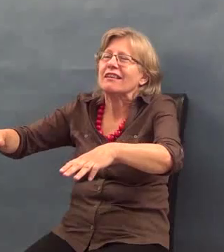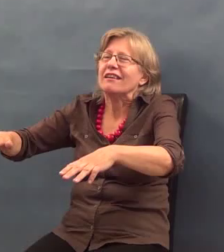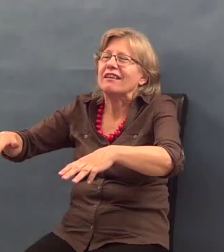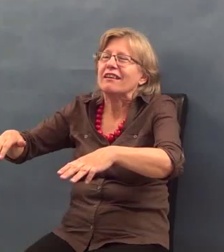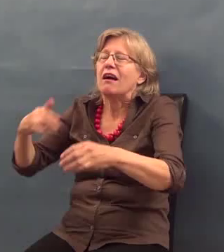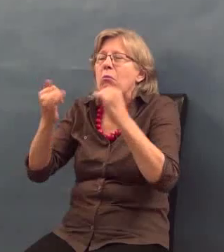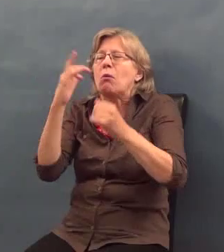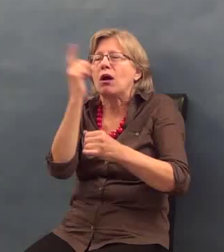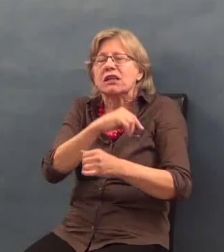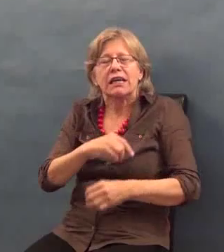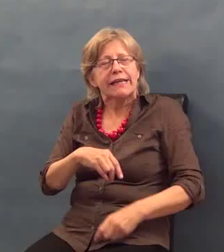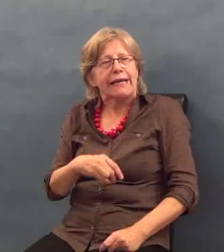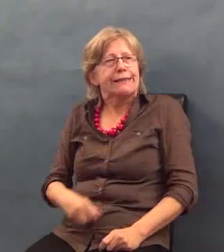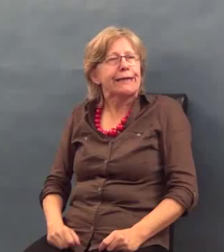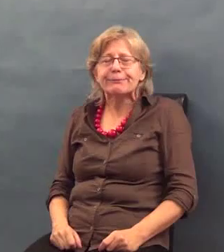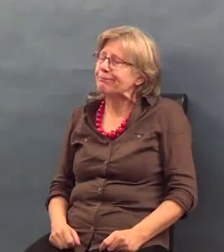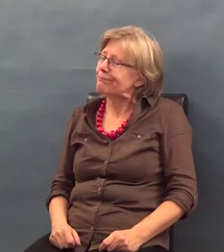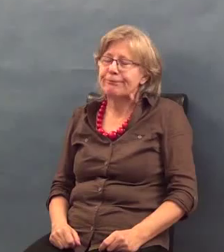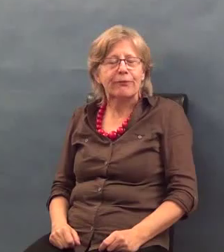Dziewczyna odjeżdża, a chłopak kręci głową.